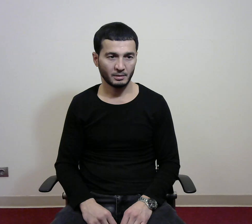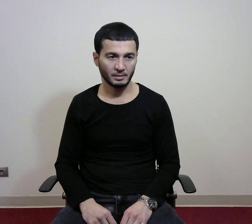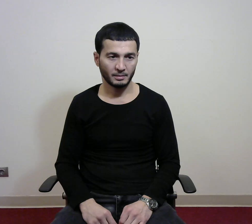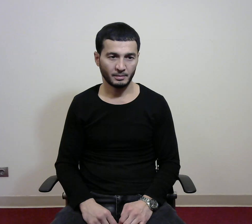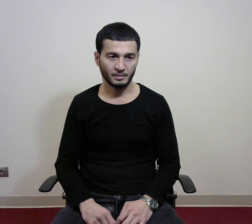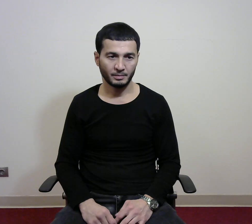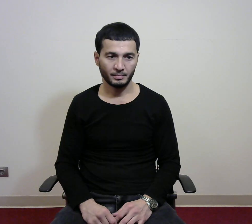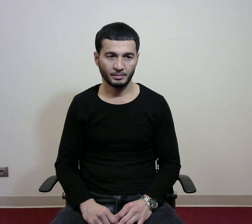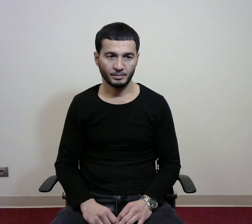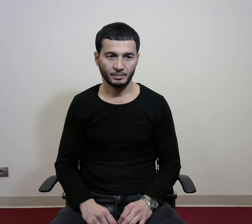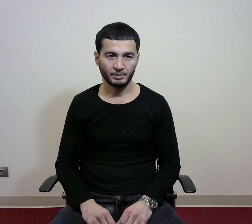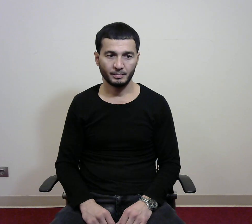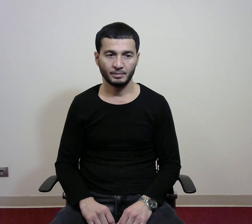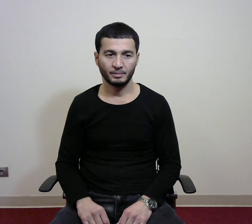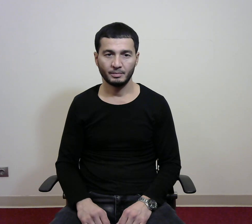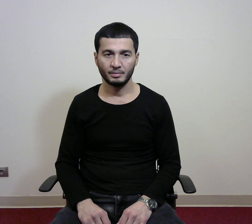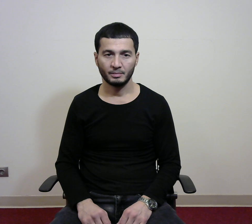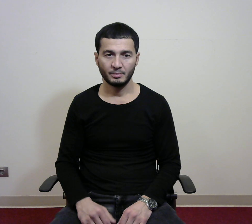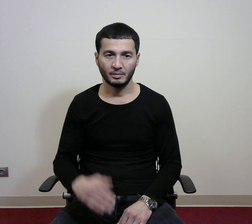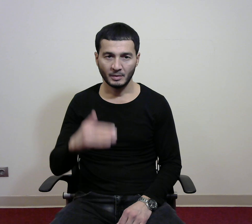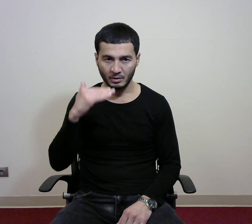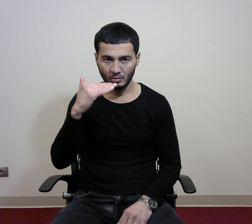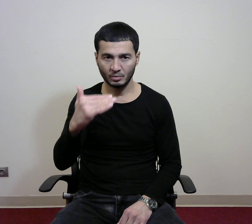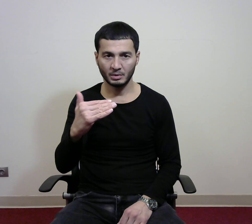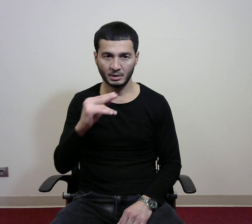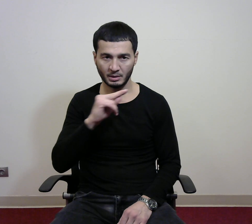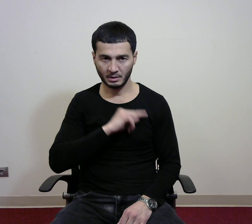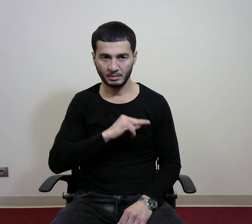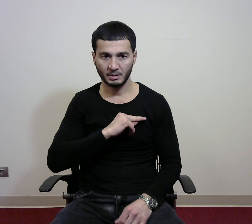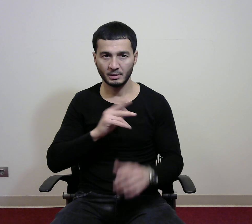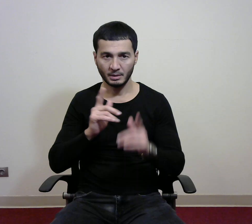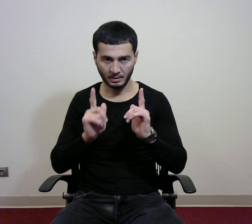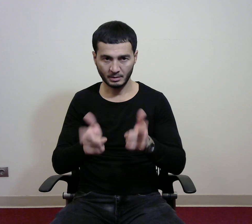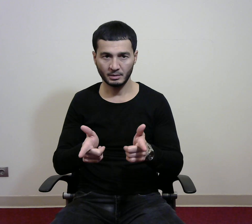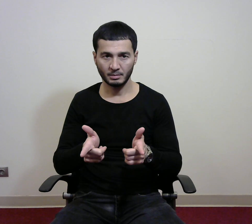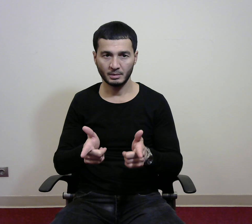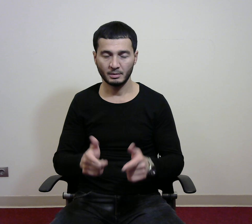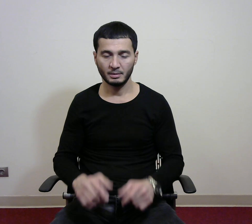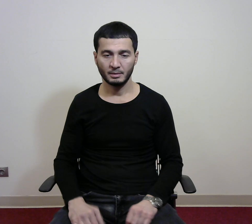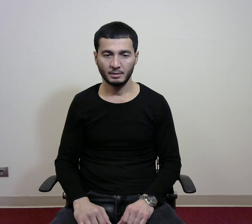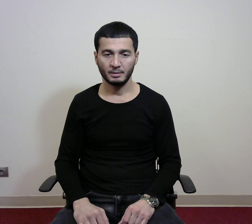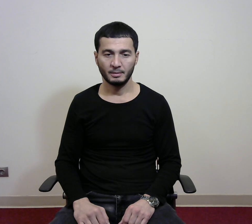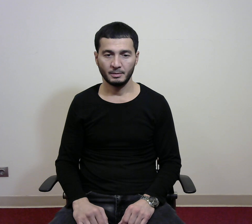Siz işdən razısınız?